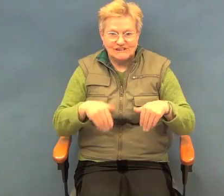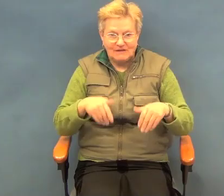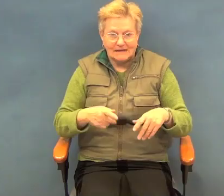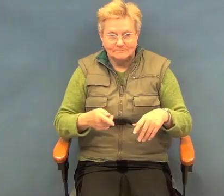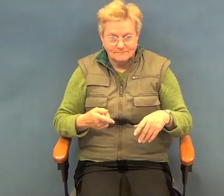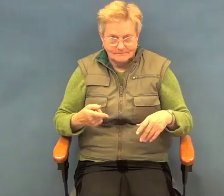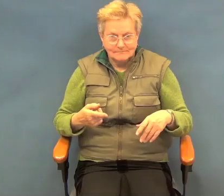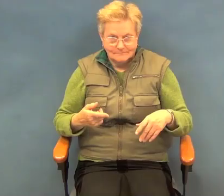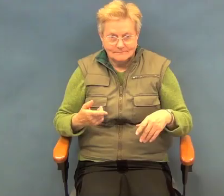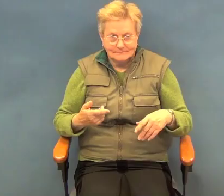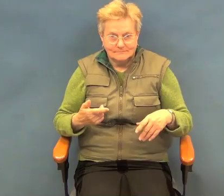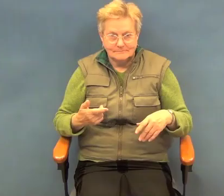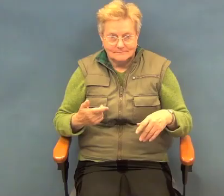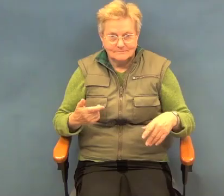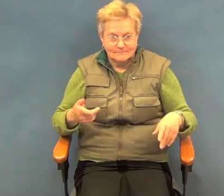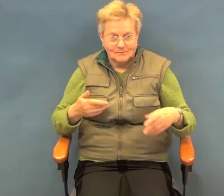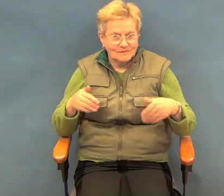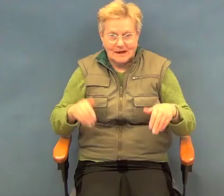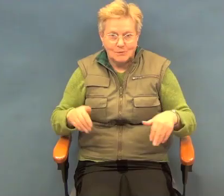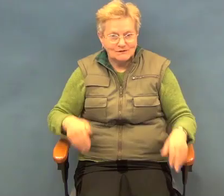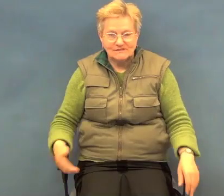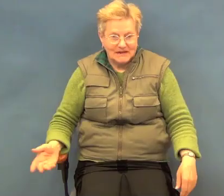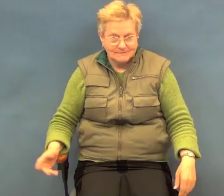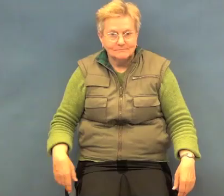Niemożliwe...